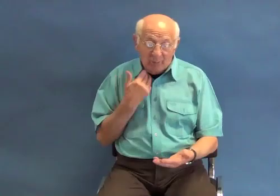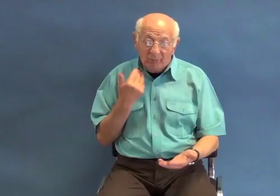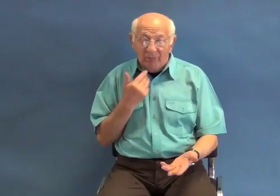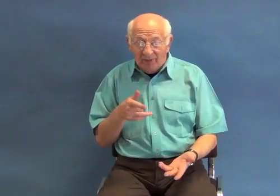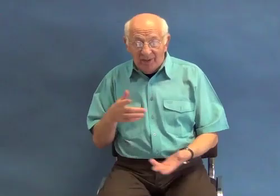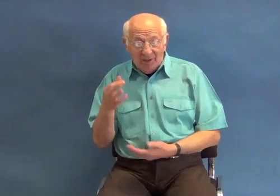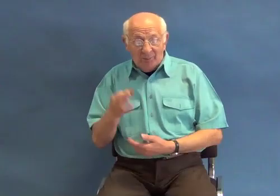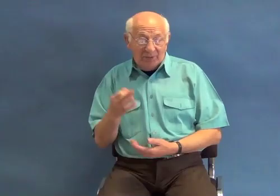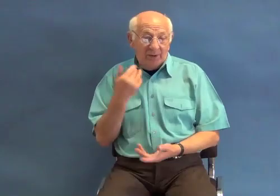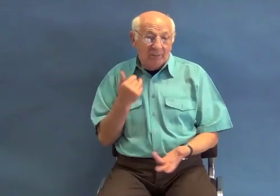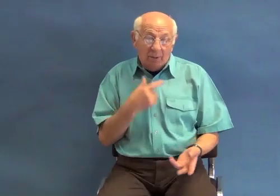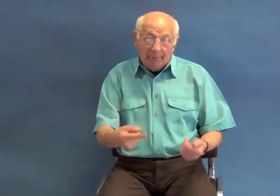A to alkohol, procenty, czyli alkohol.